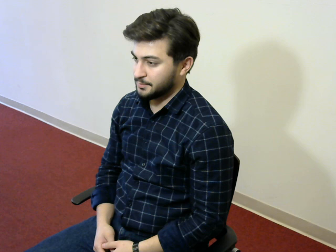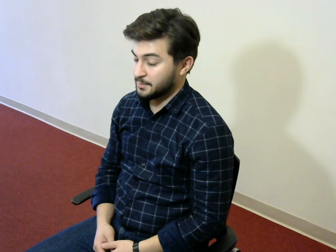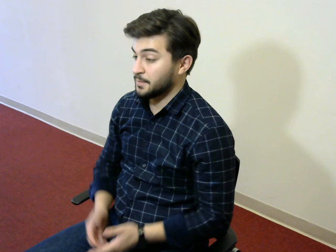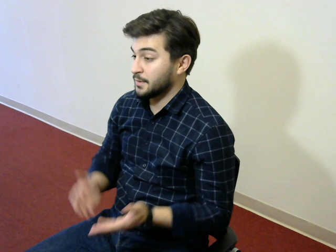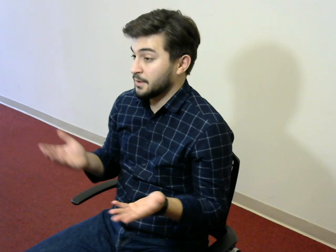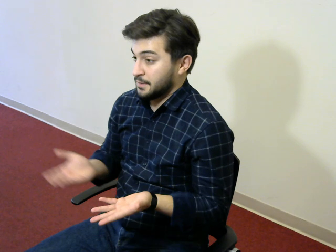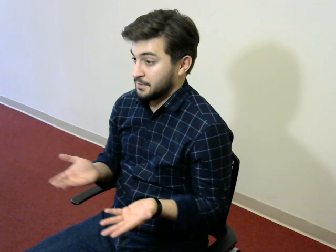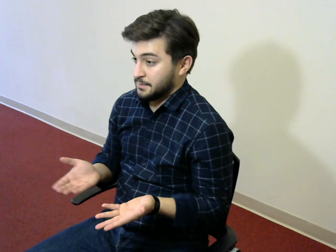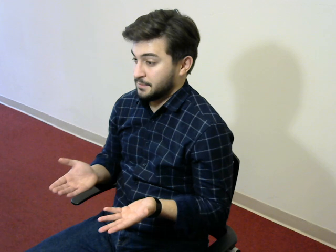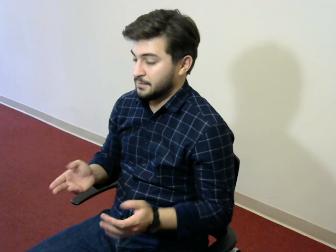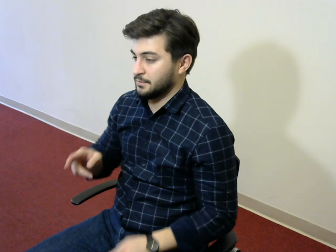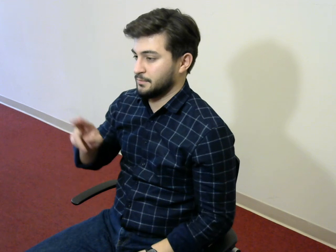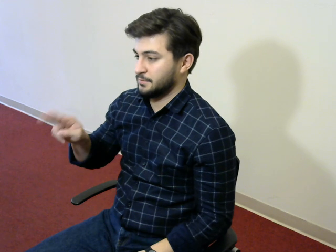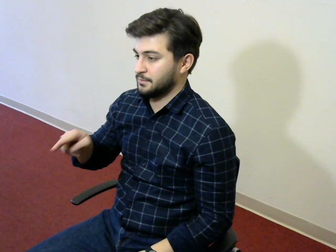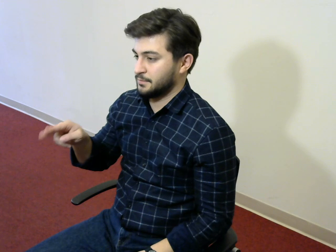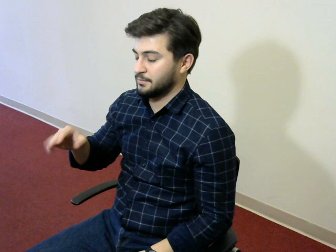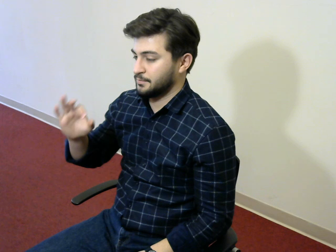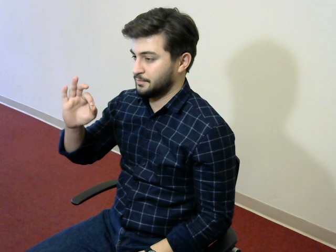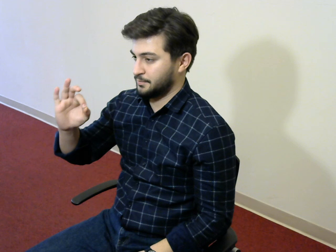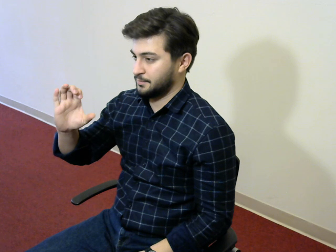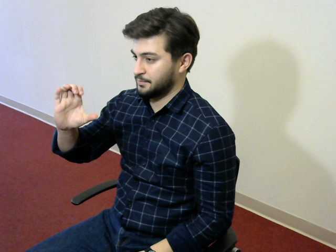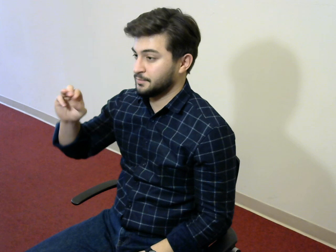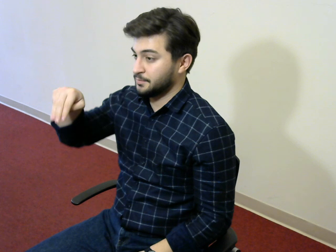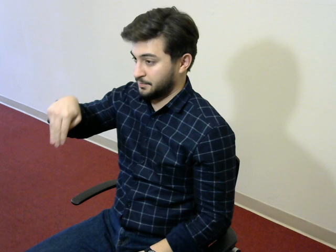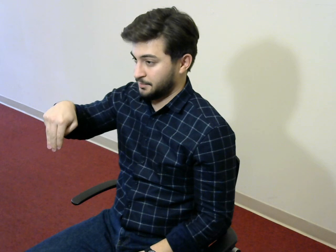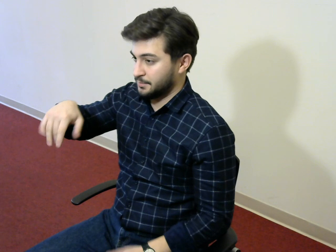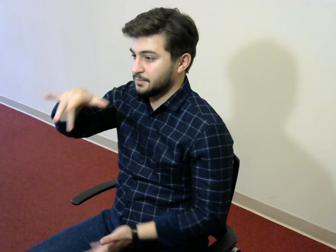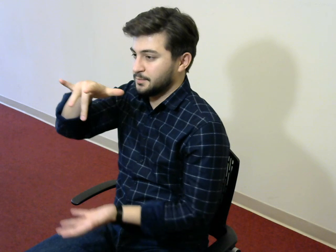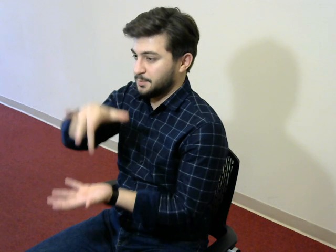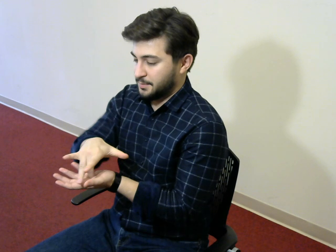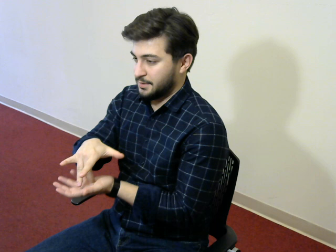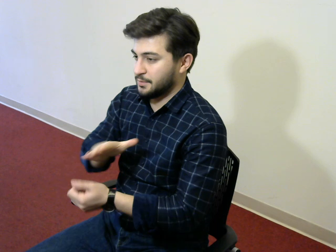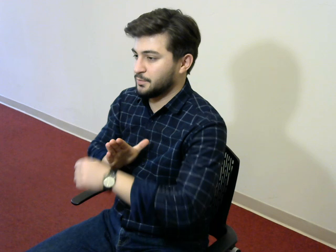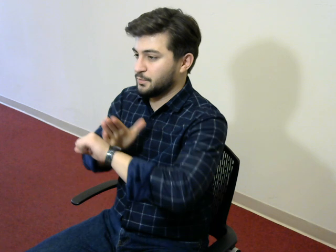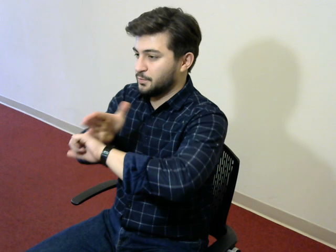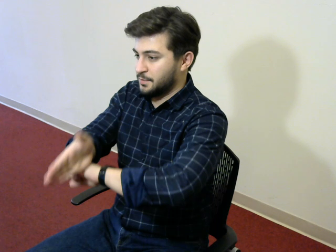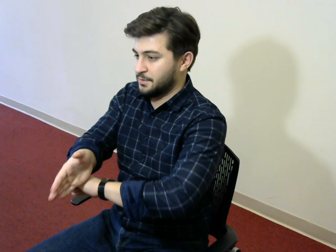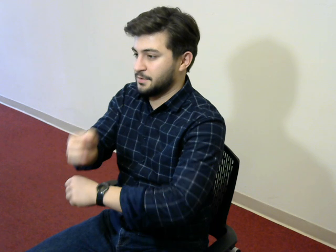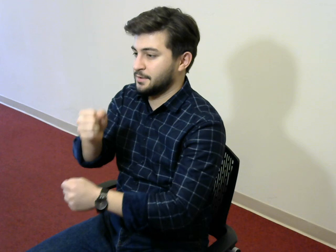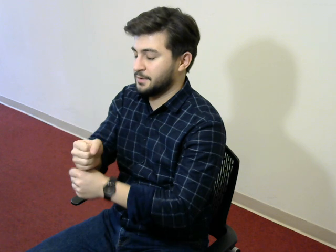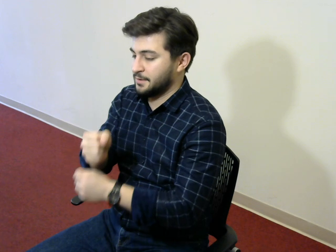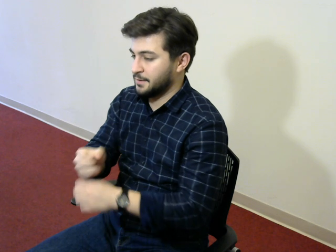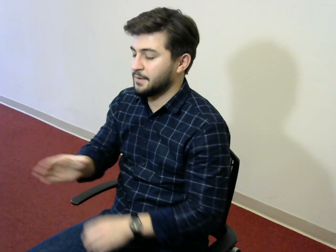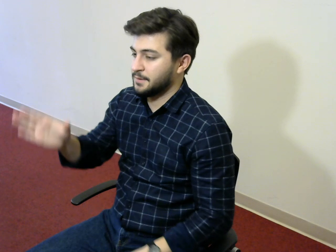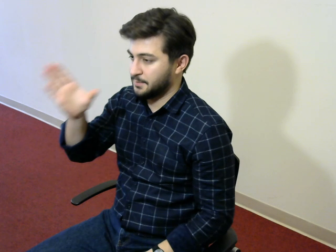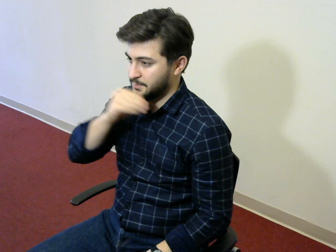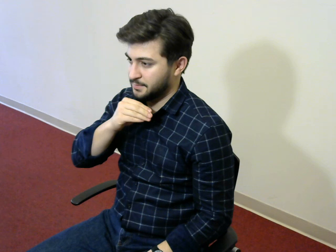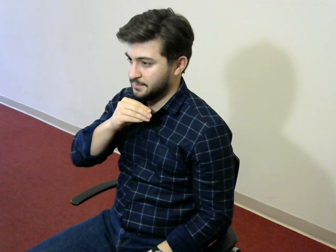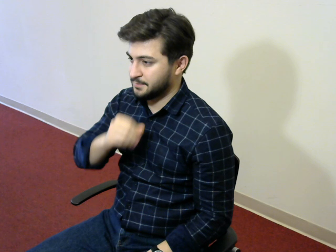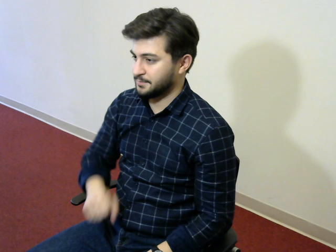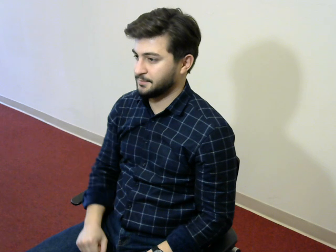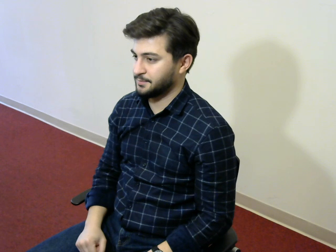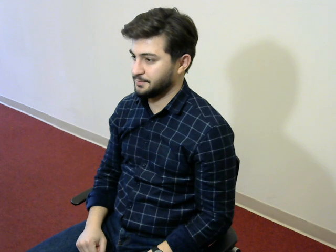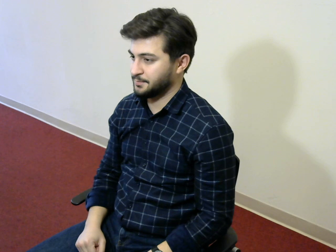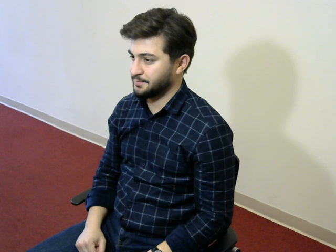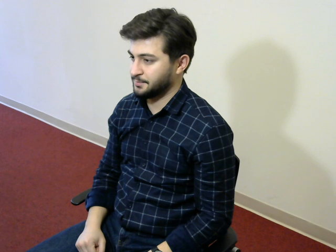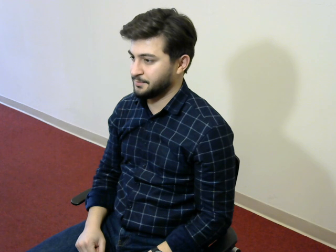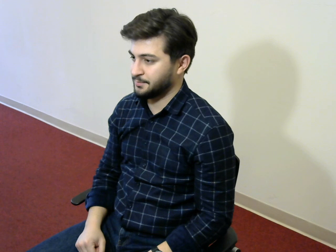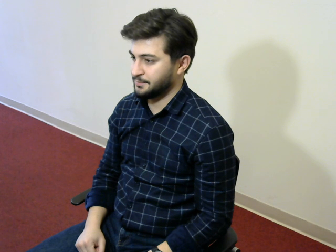Hansı DOST Mərkəzlərinə müraciət edə bilərəm?